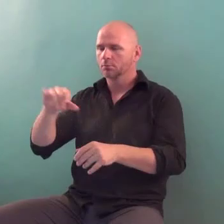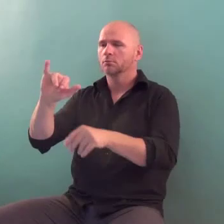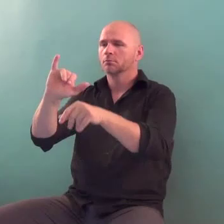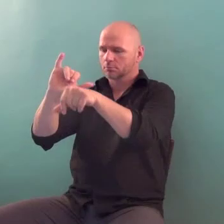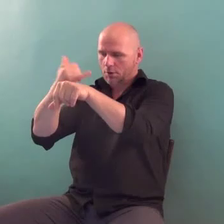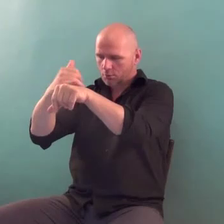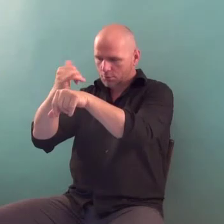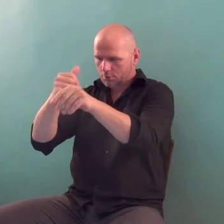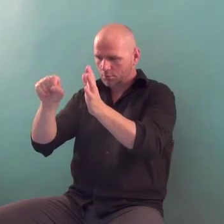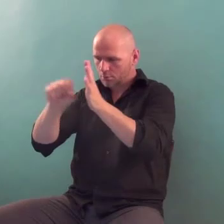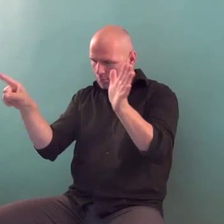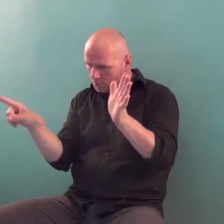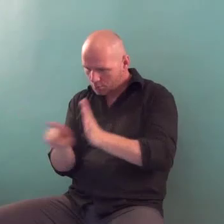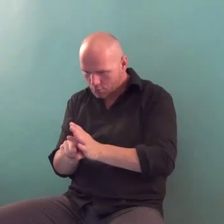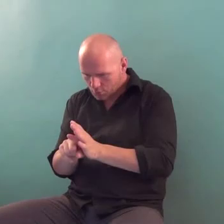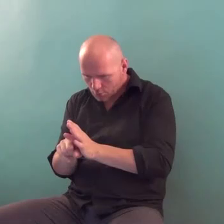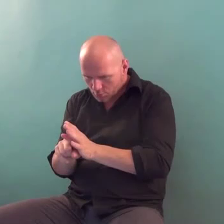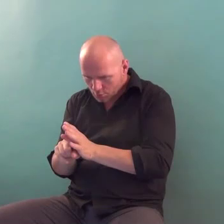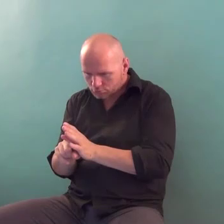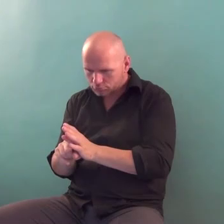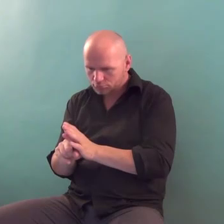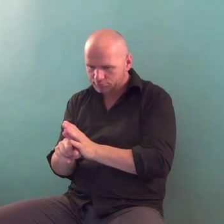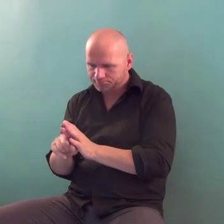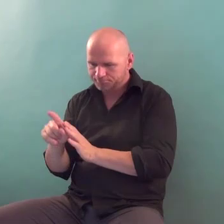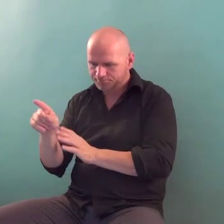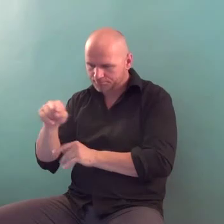Od piątku do...